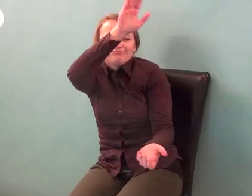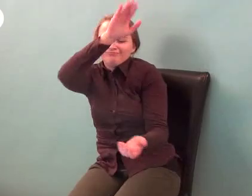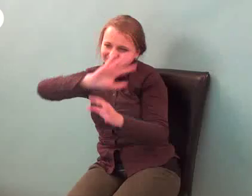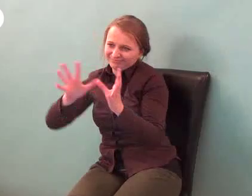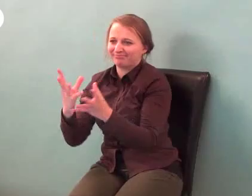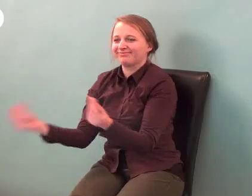To wszystko.